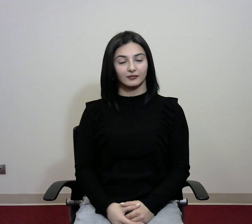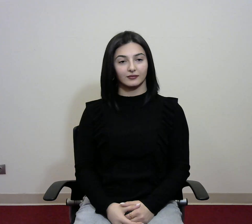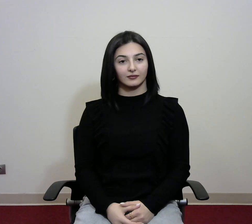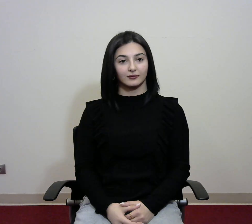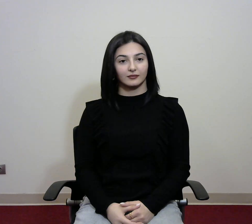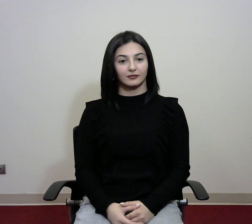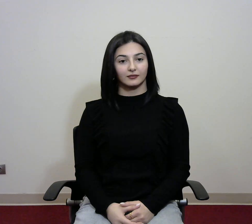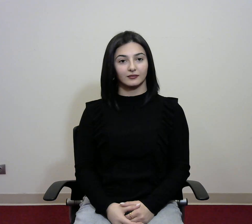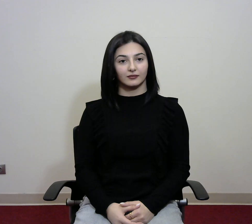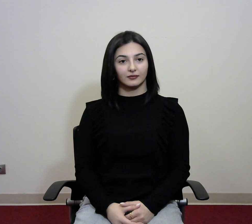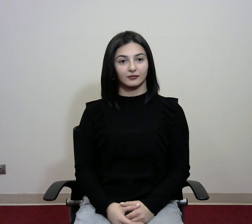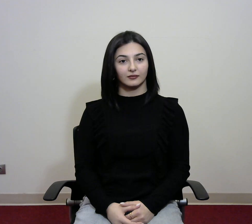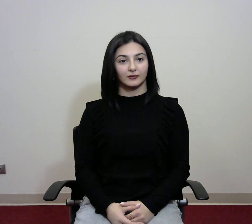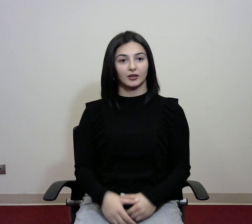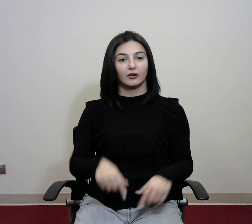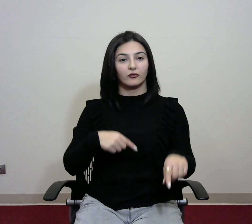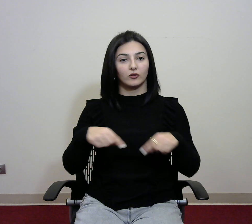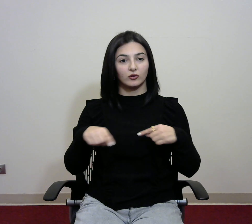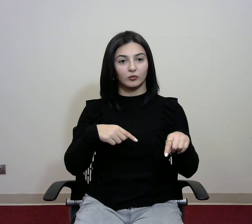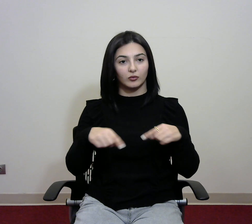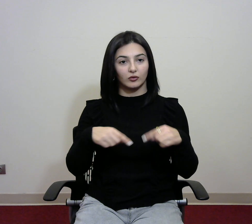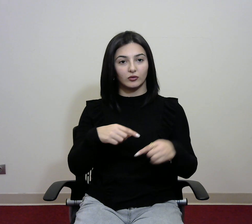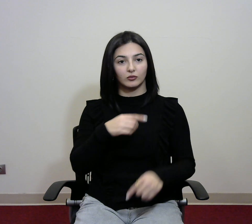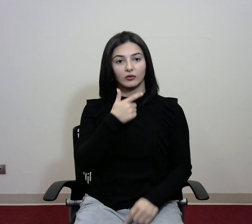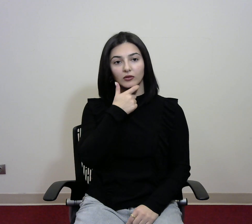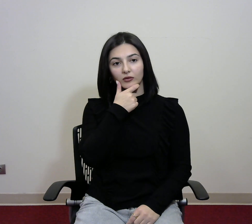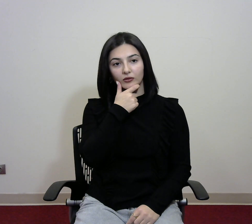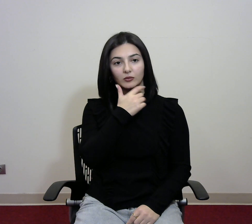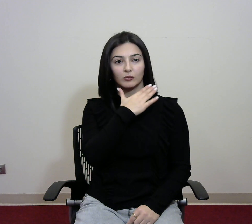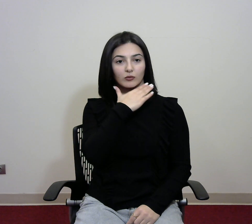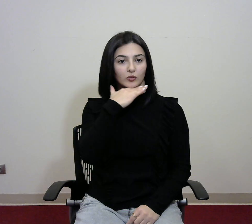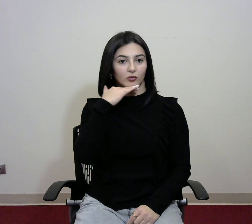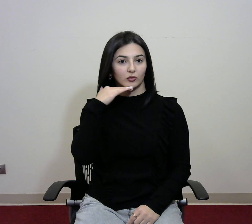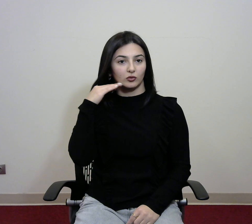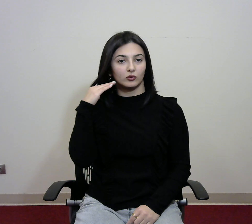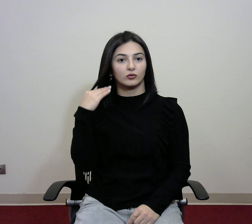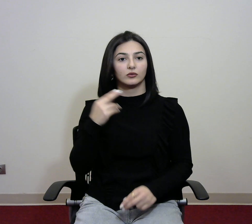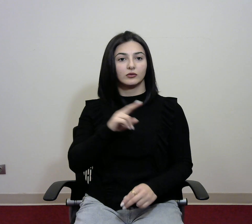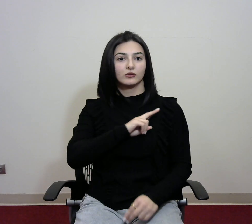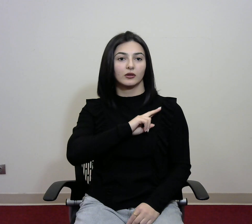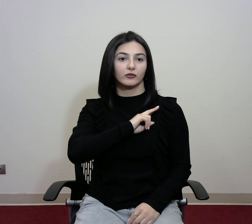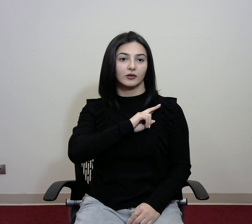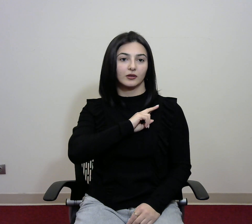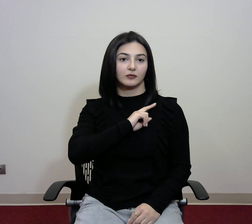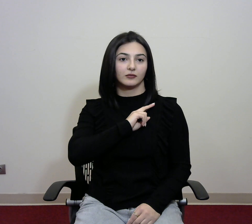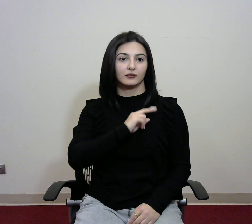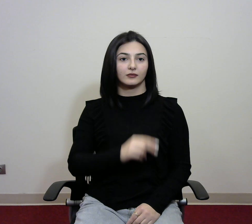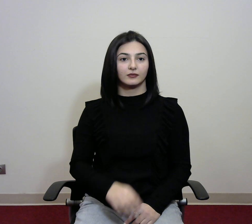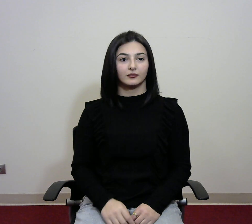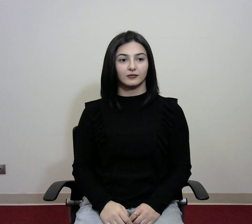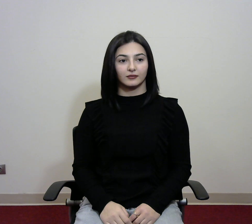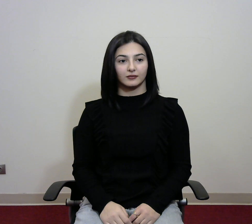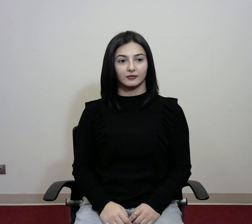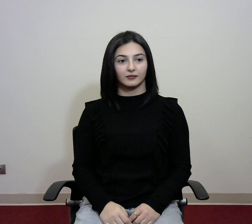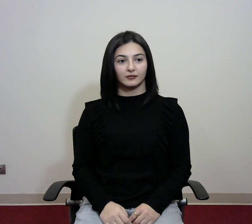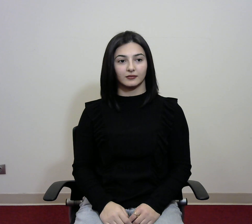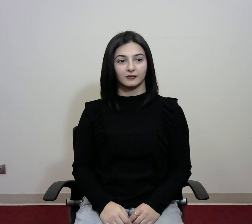Futbol izləməyi çox sevirəm